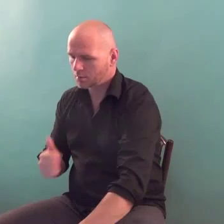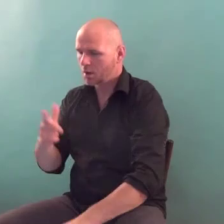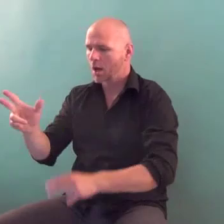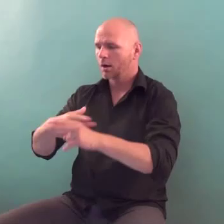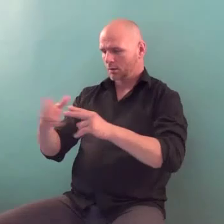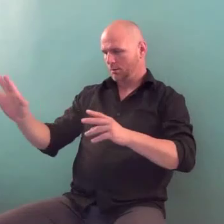Data.